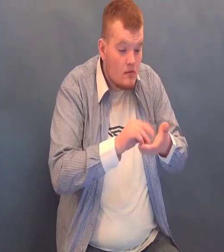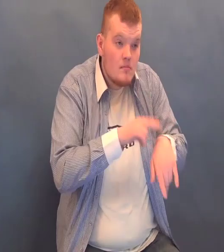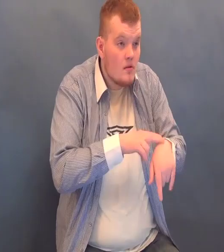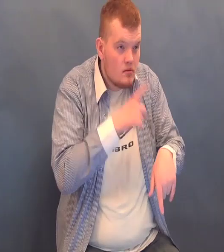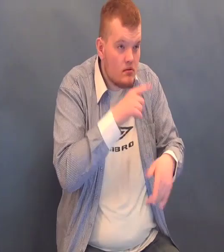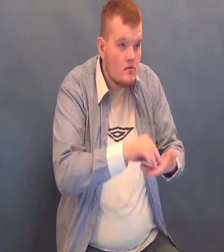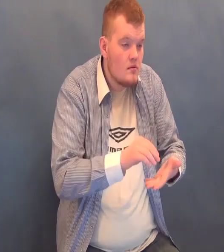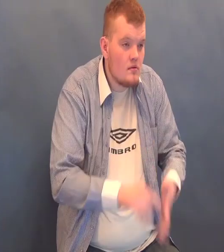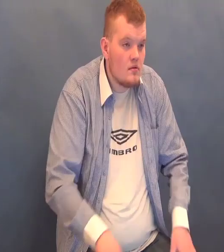Zobacz, tam jest napisane, o której godzinie.